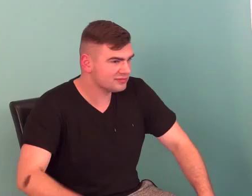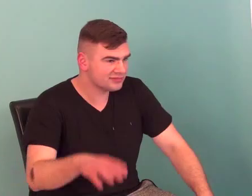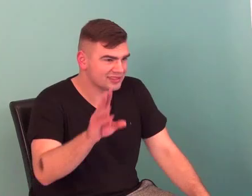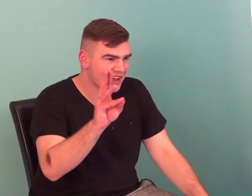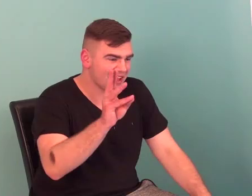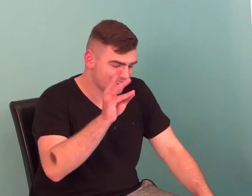Wtorek.